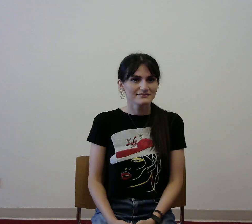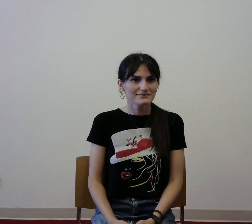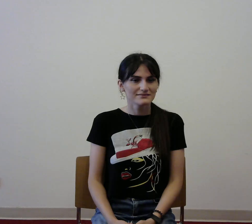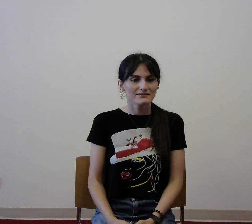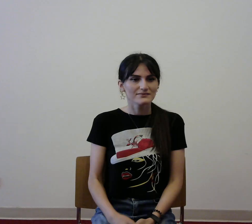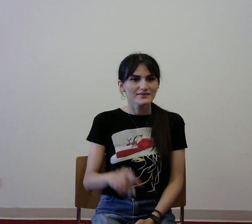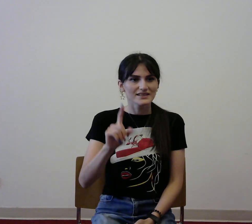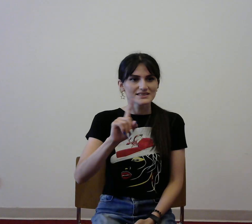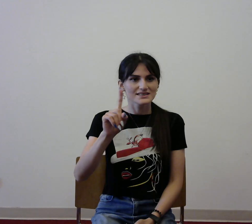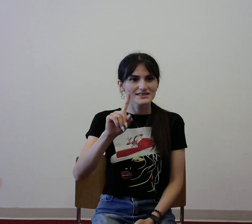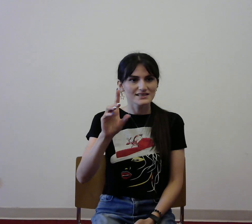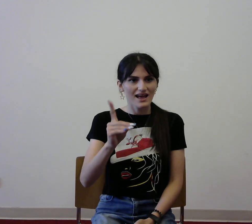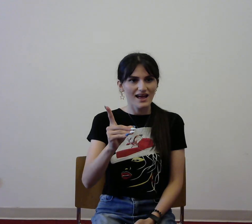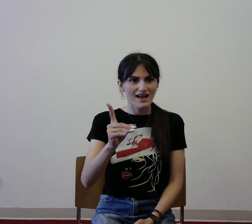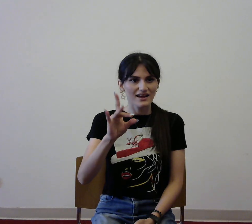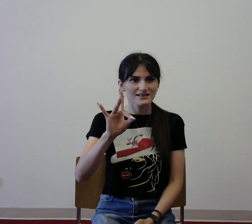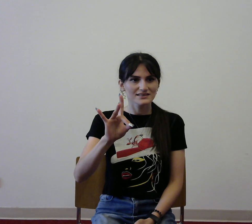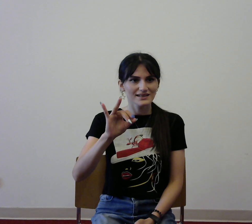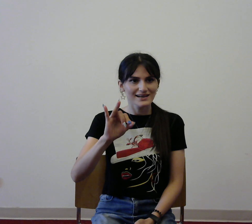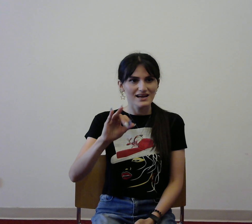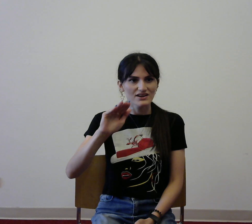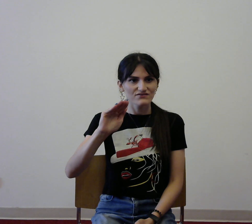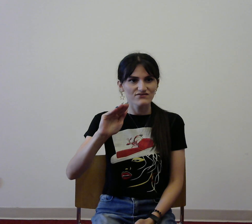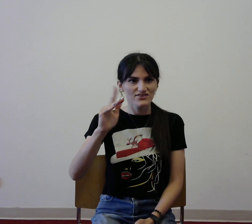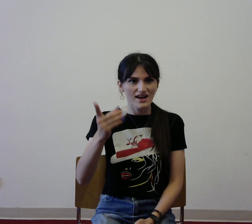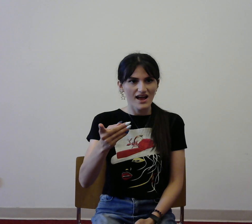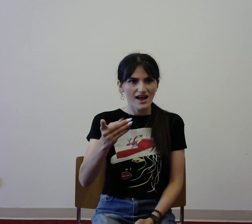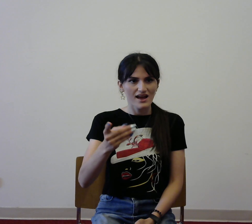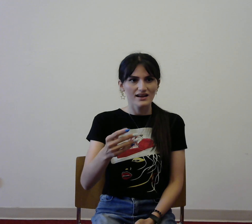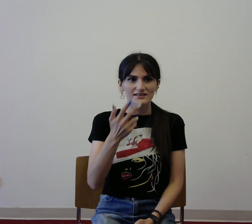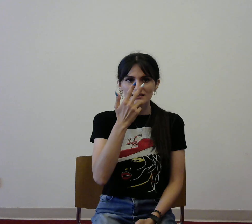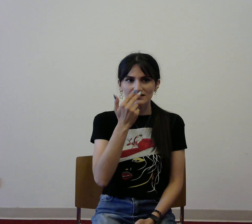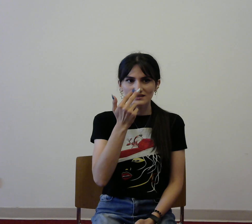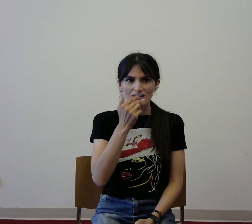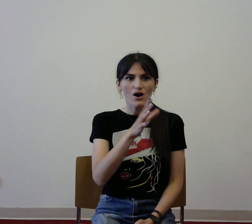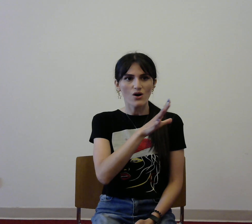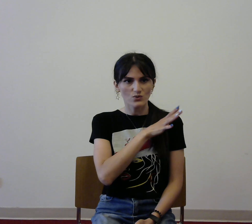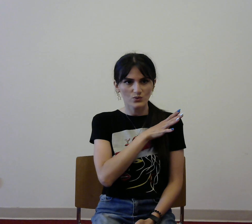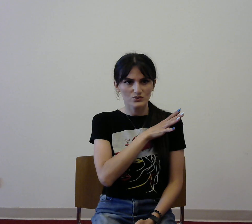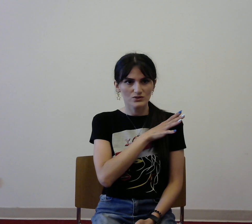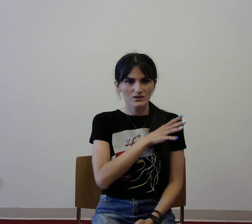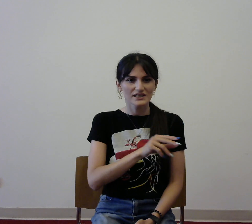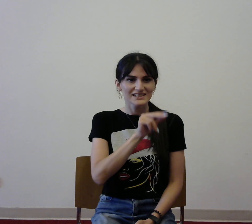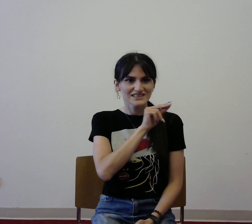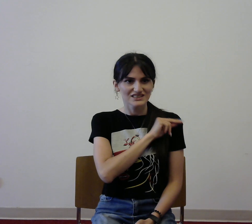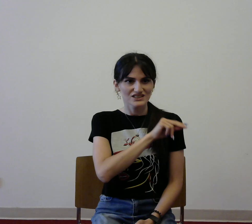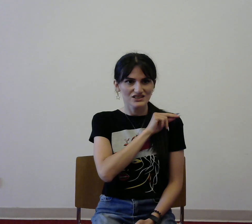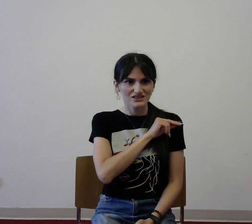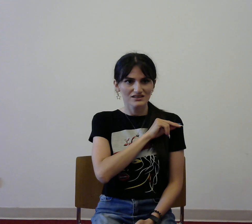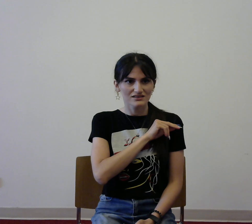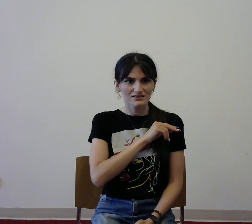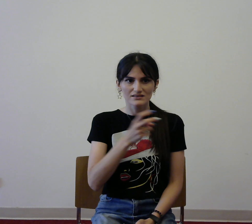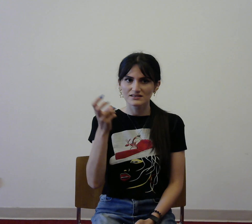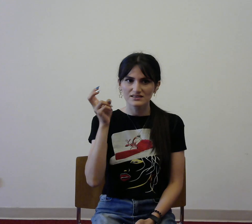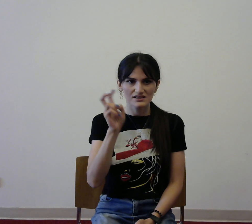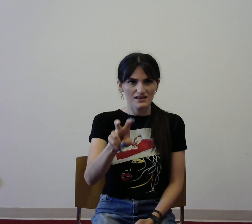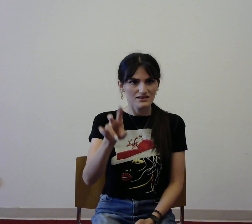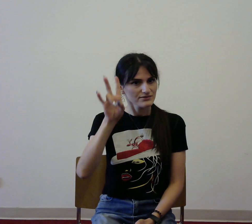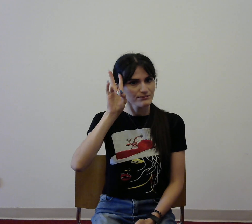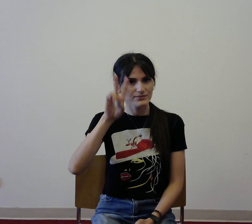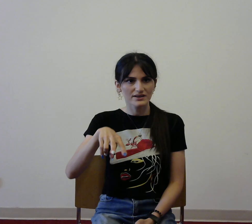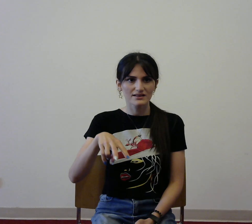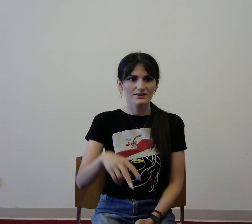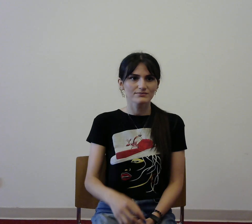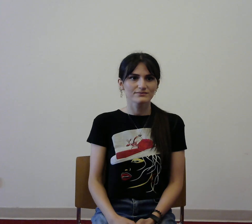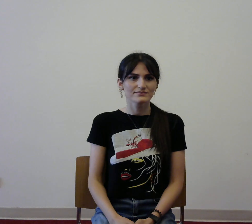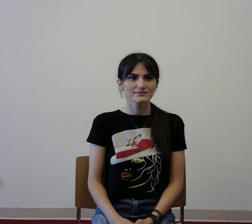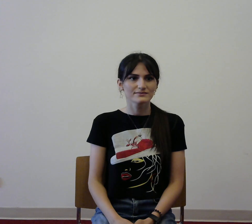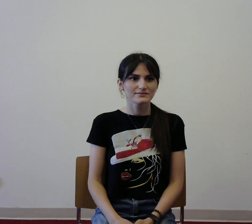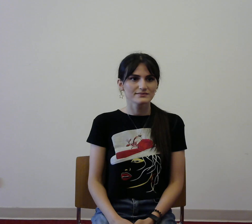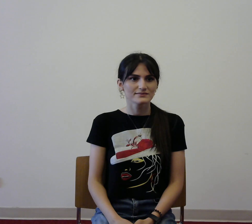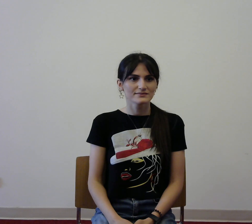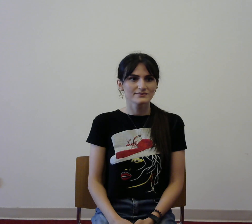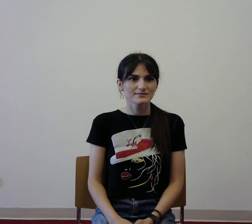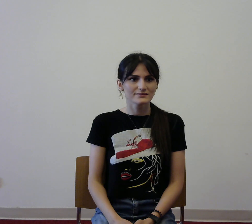Zərifə qrip olub, işə gələ bilmir